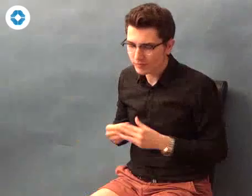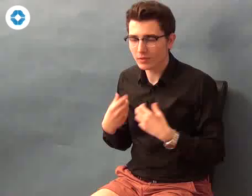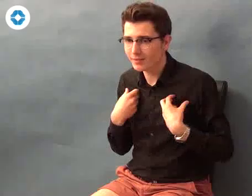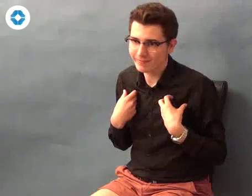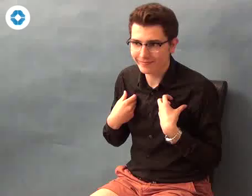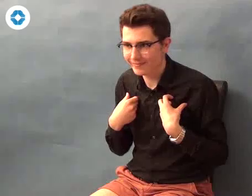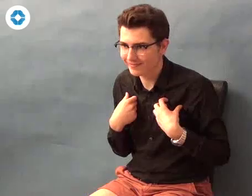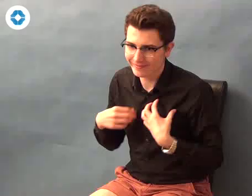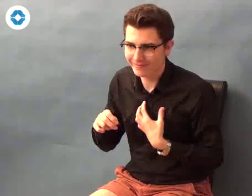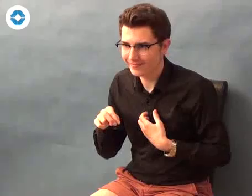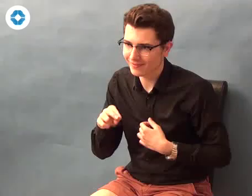Idzie z plecakiem na plecach.